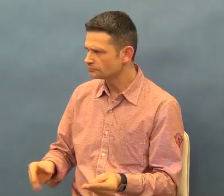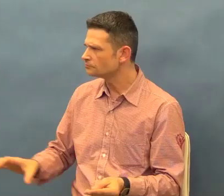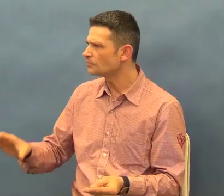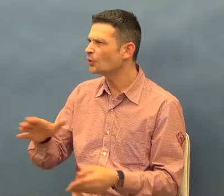Zniknęły.